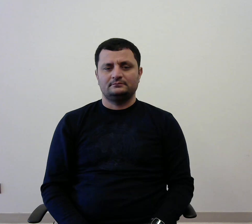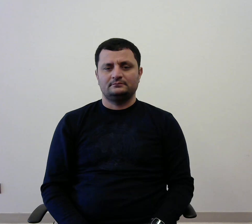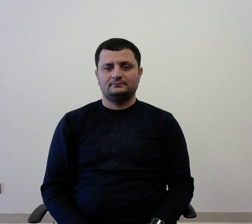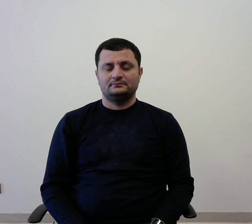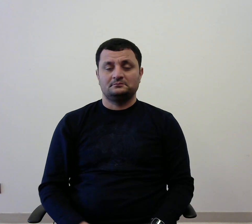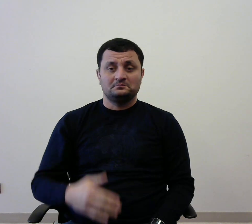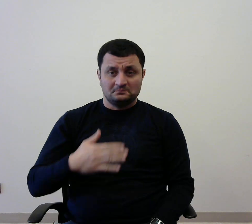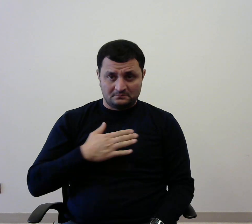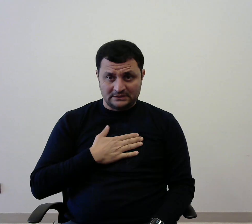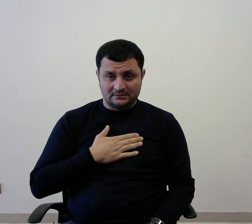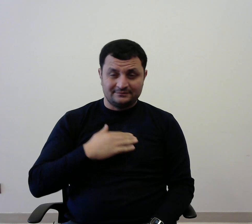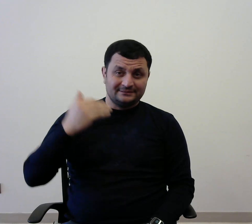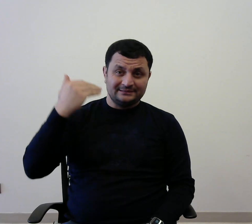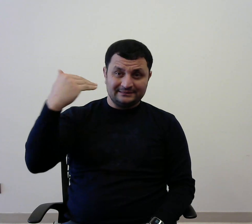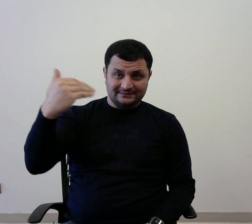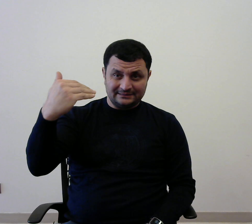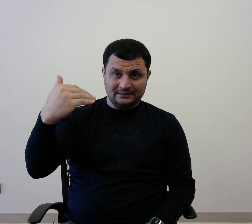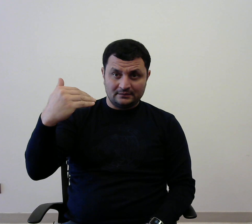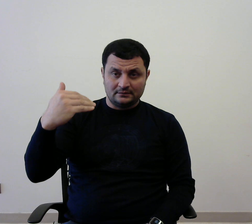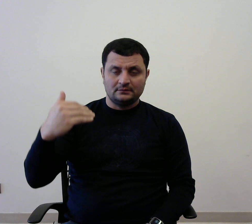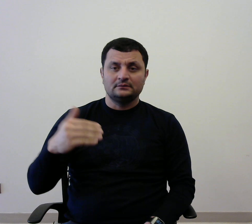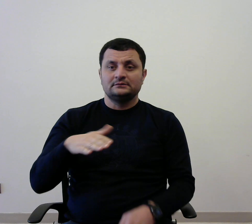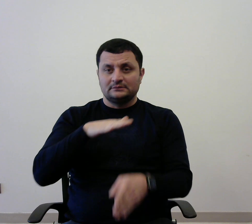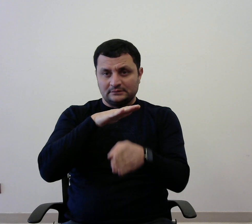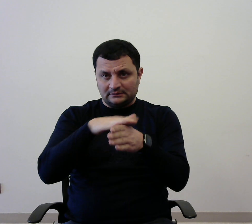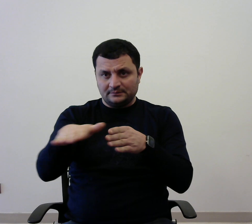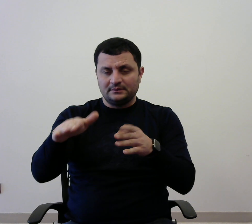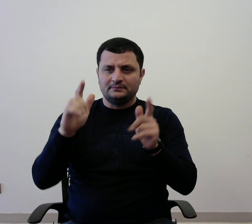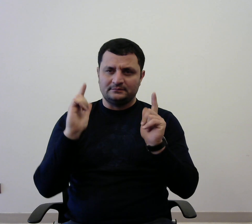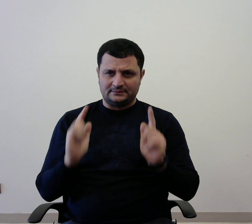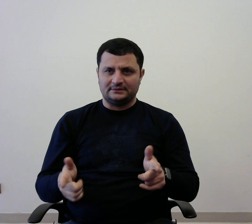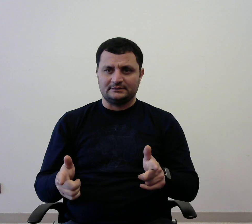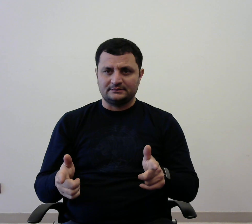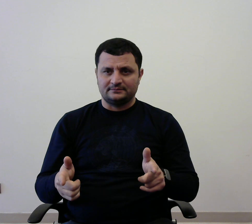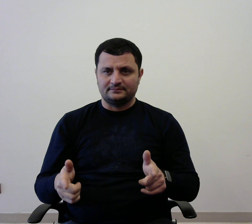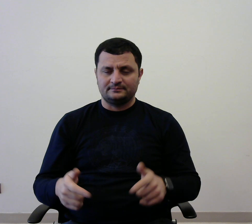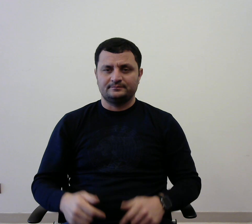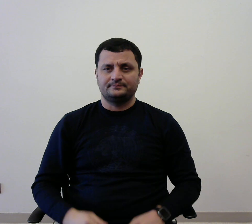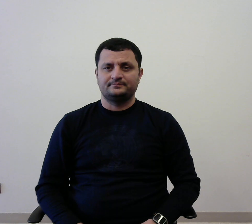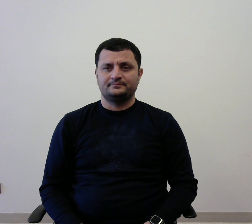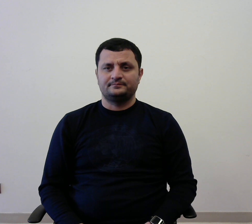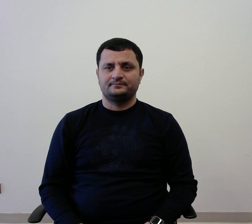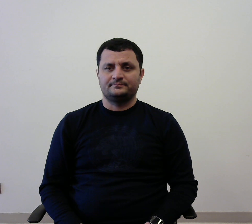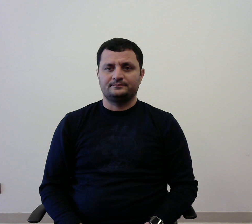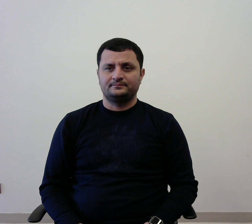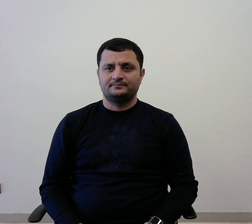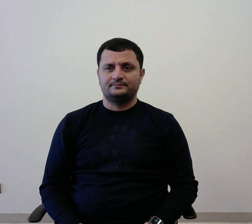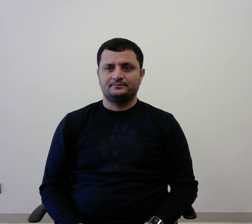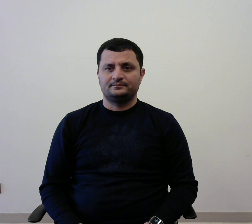Mən sizinlə tamamilə razıyam